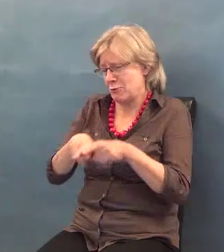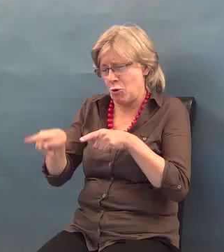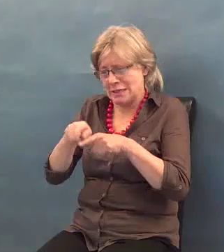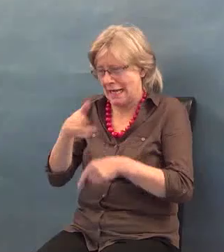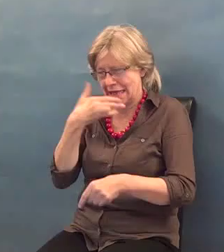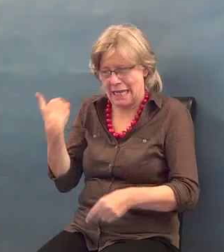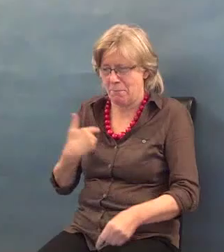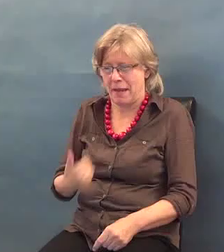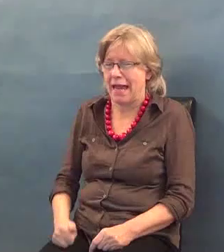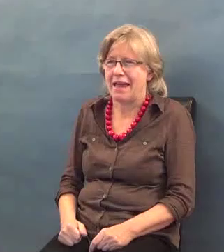Nie mam siostry.